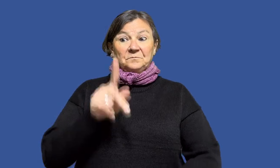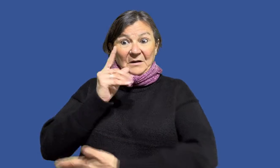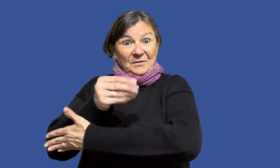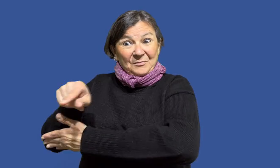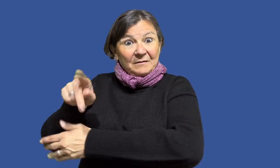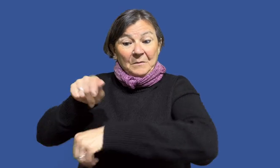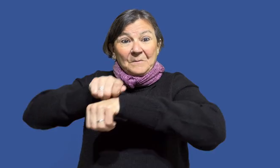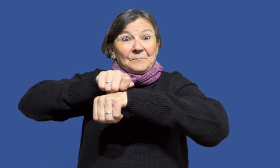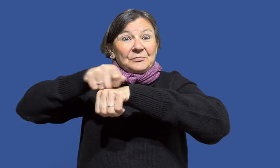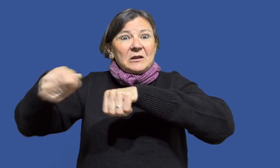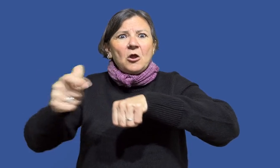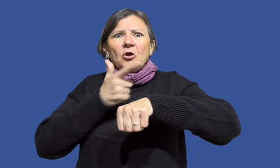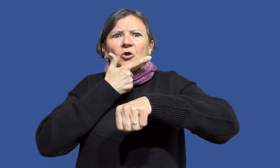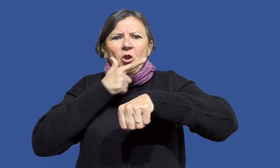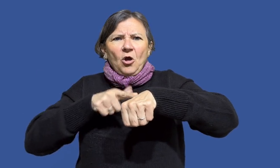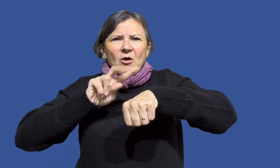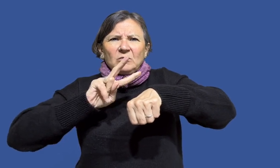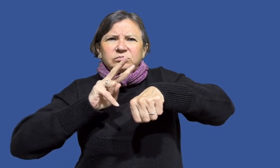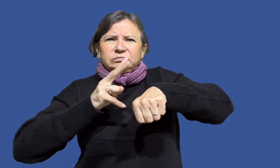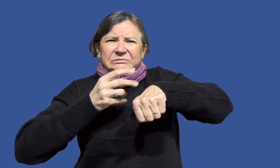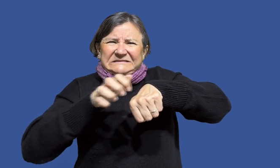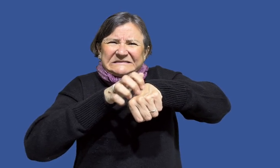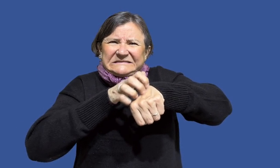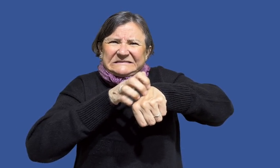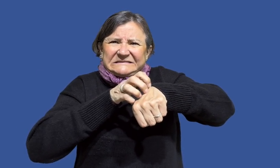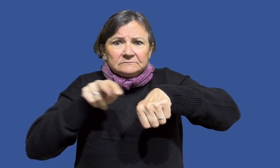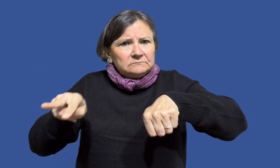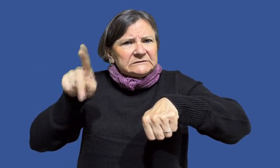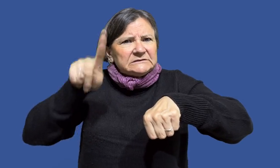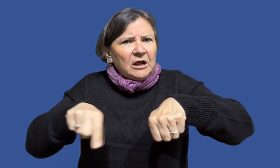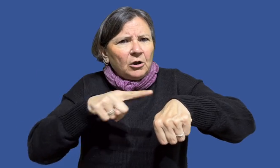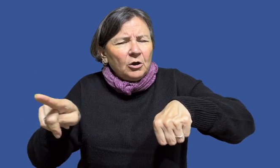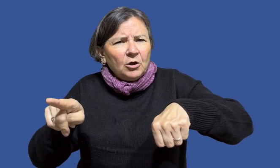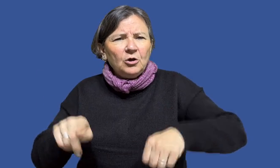El nadó té la pell més vermella i mostra picor?